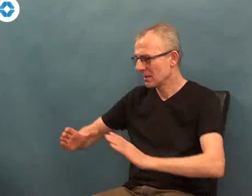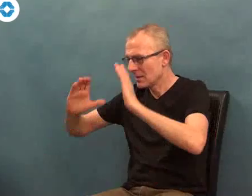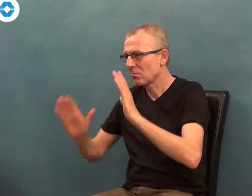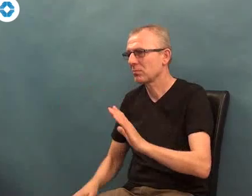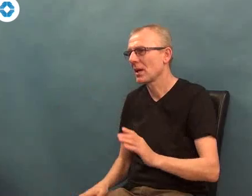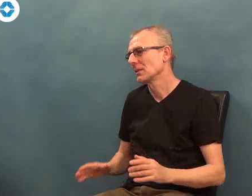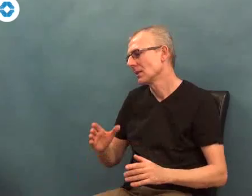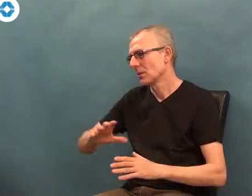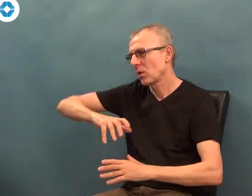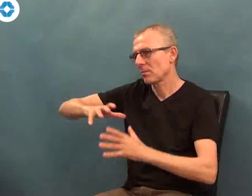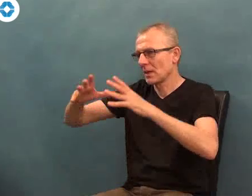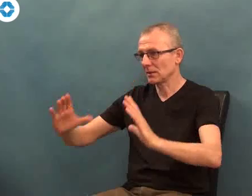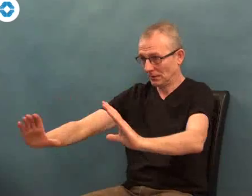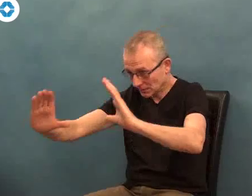Pies włożył tam łeb.